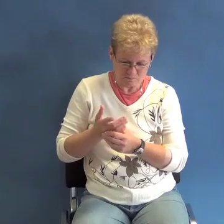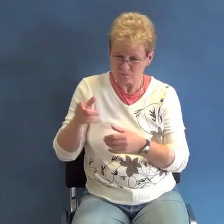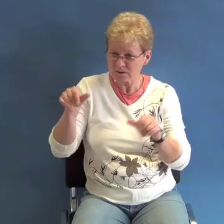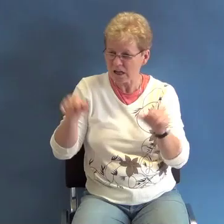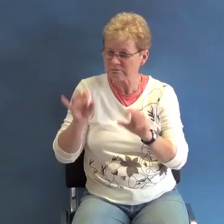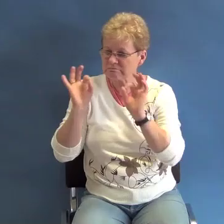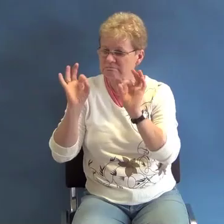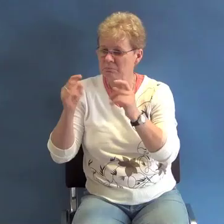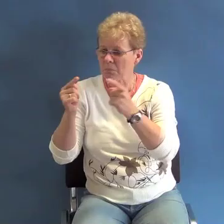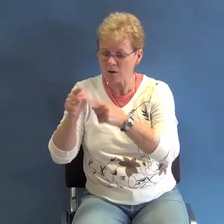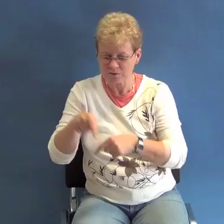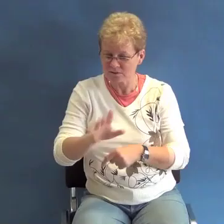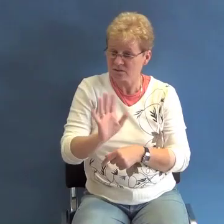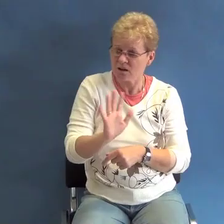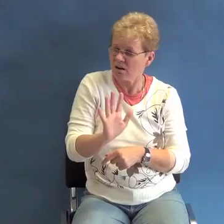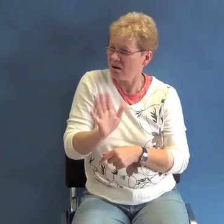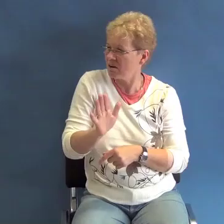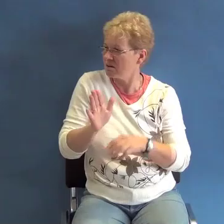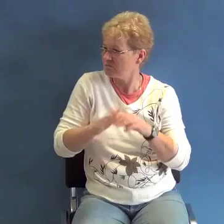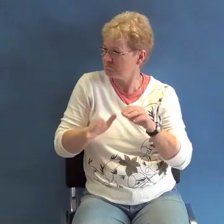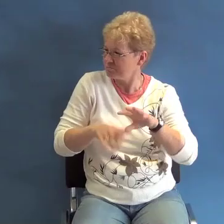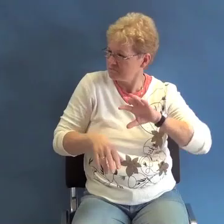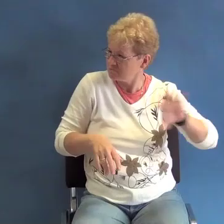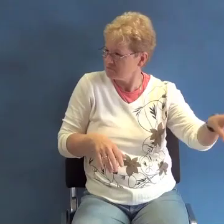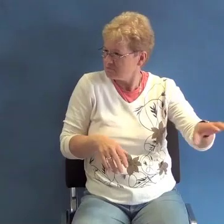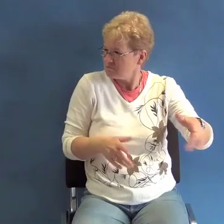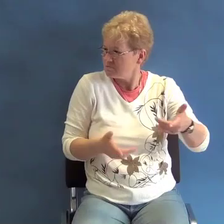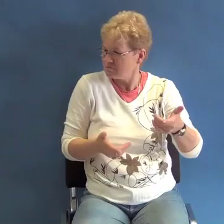Pasuje do luksusowych restauracji, a nie do zwykłych.